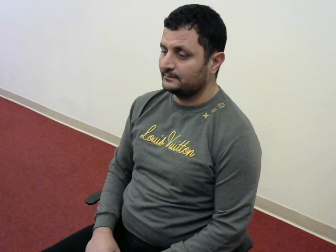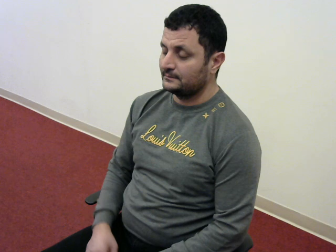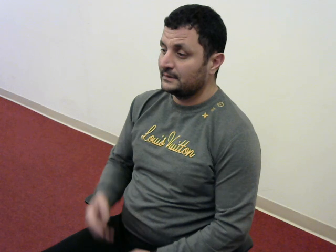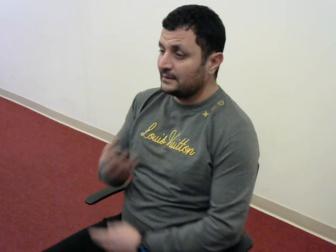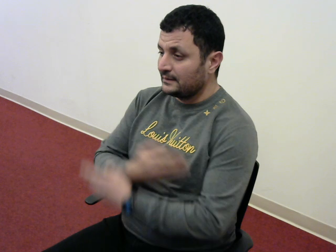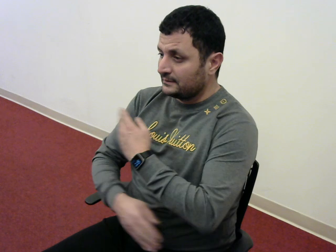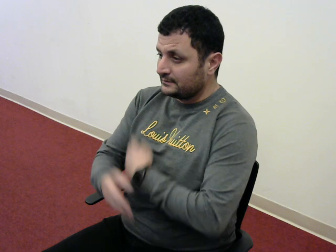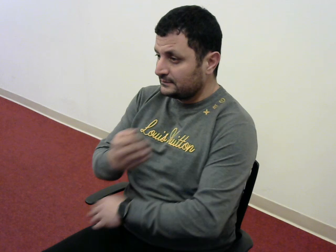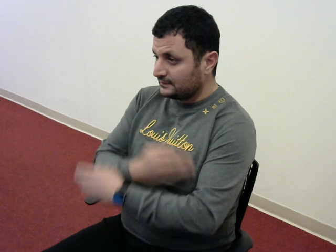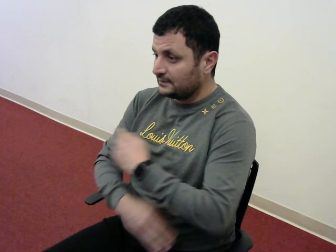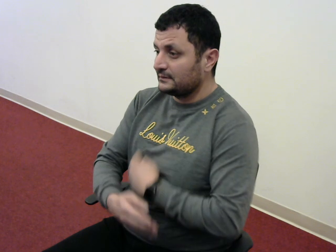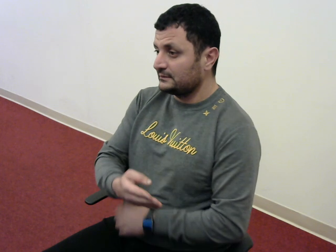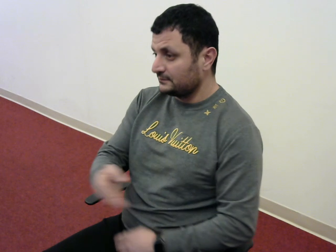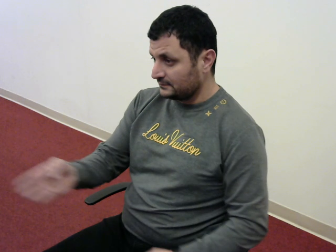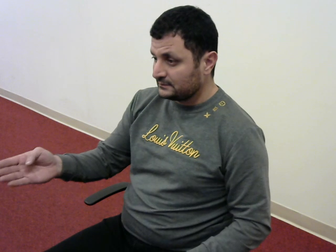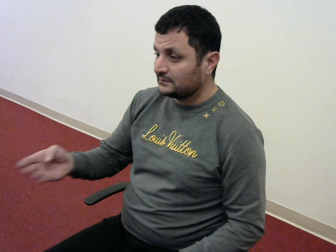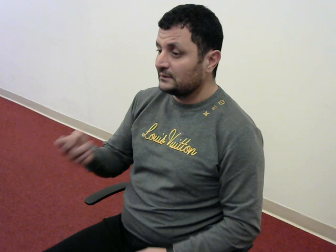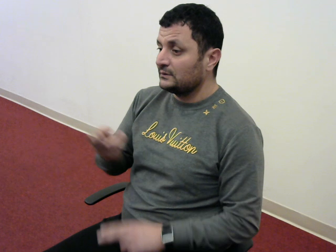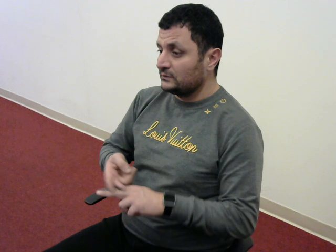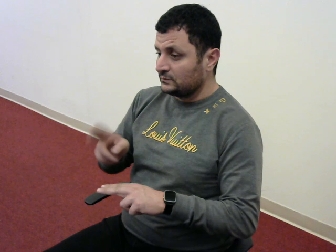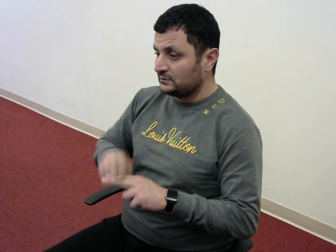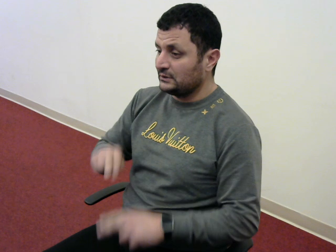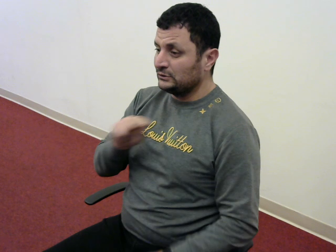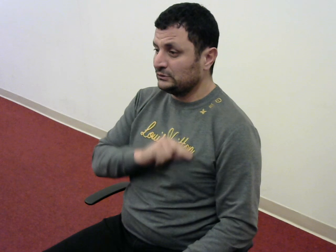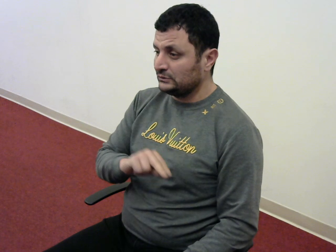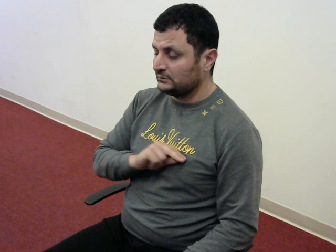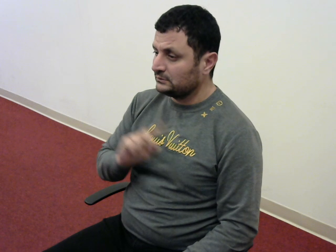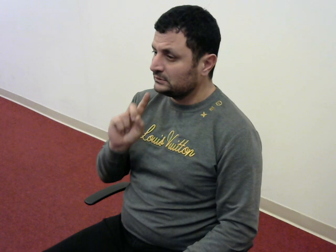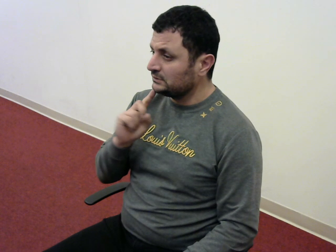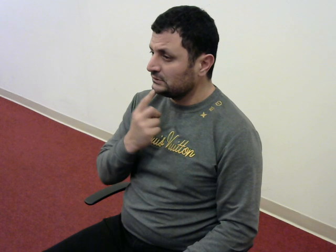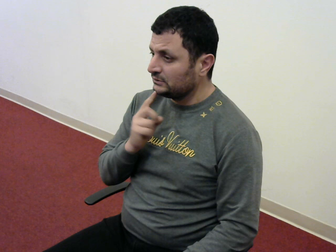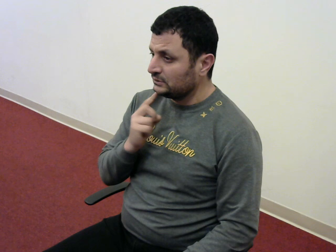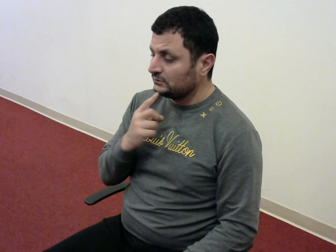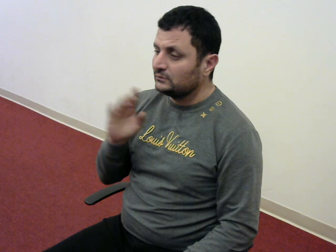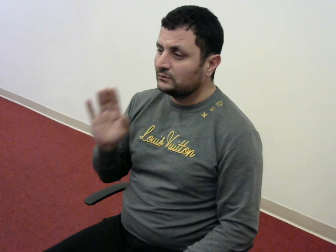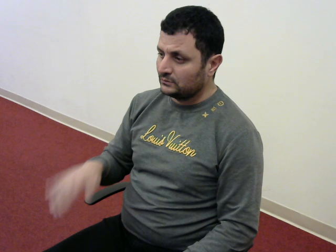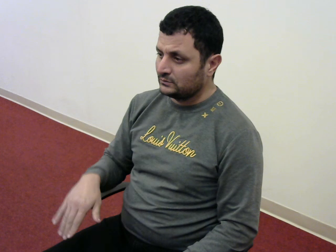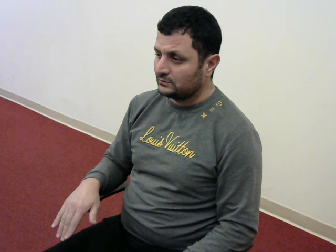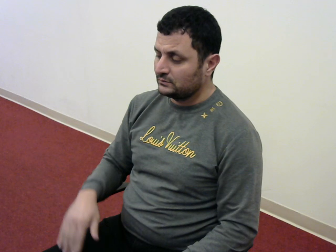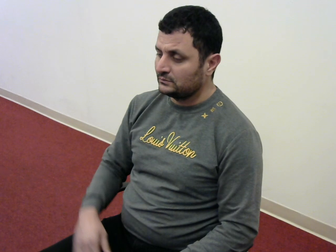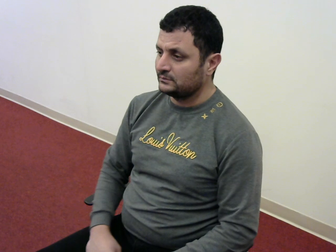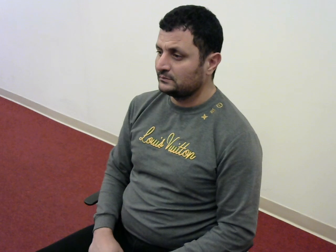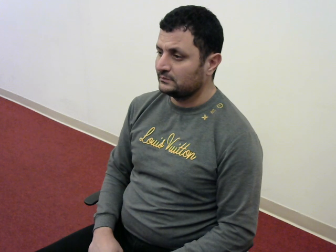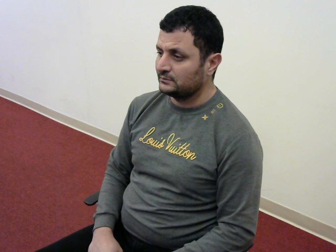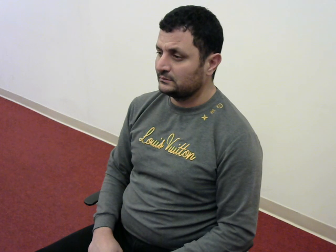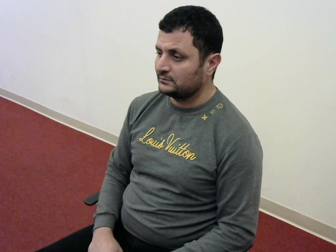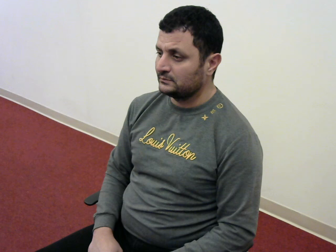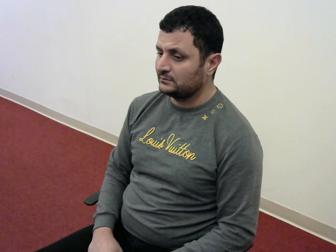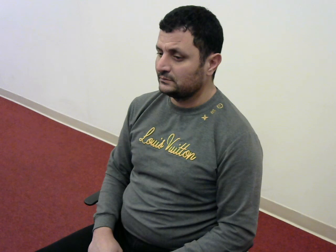Əlilliyi olanlar üçün iş çətin olur